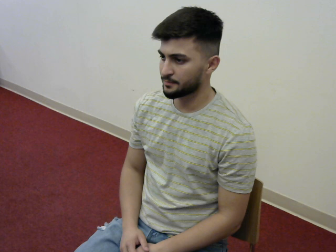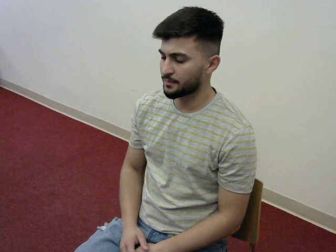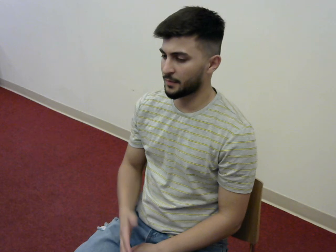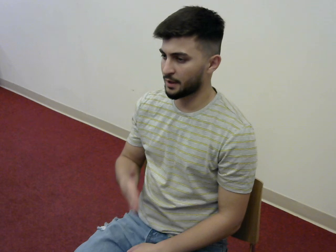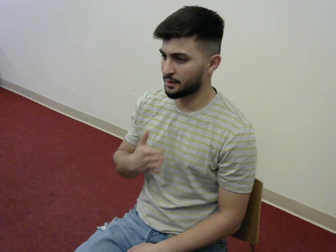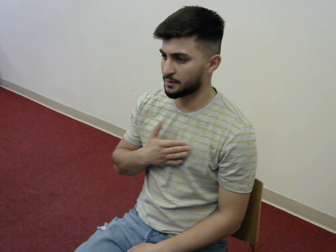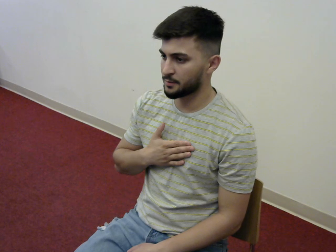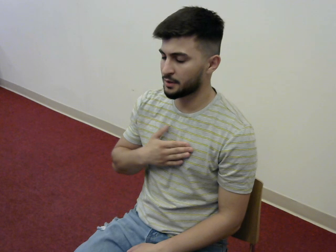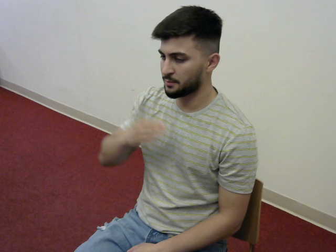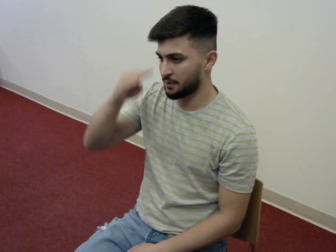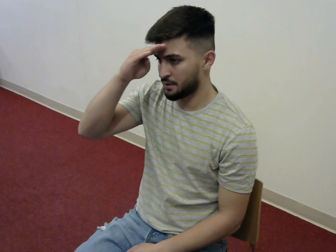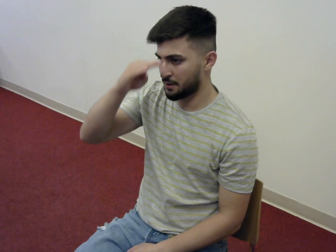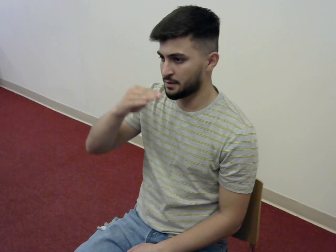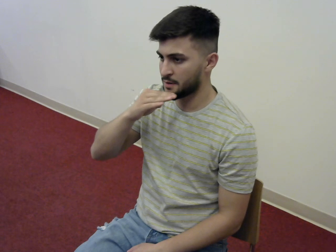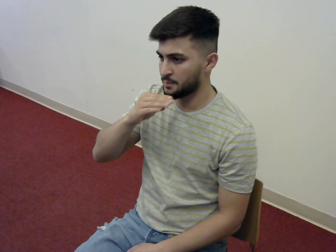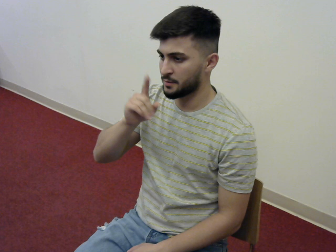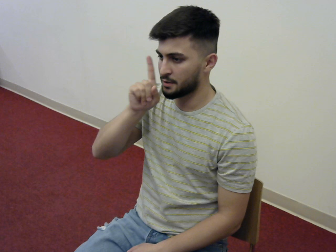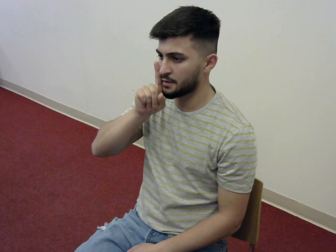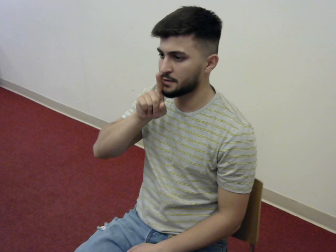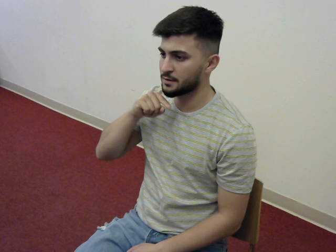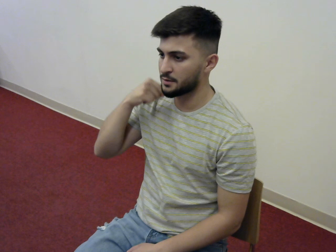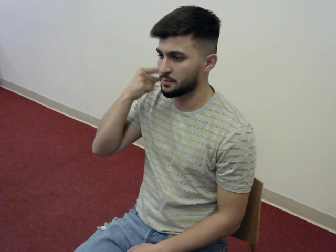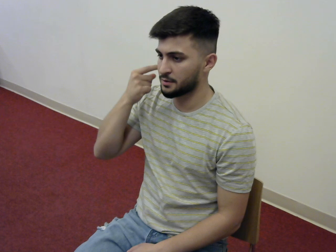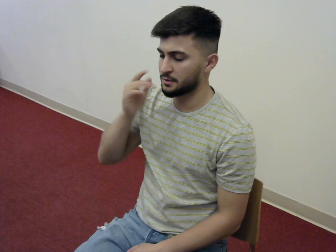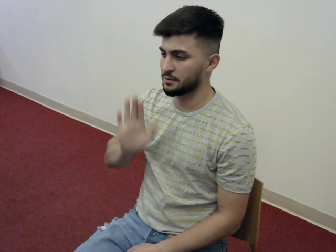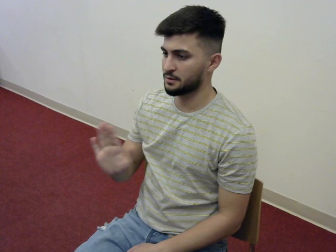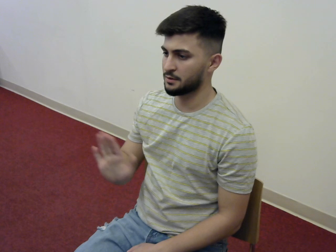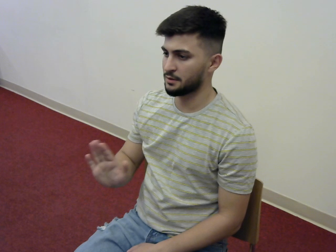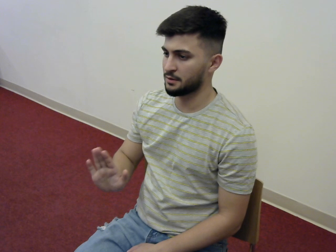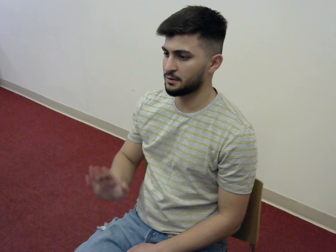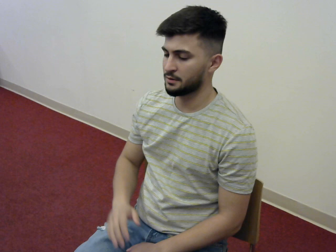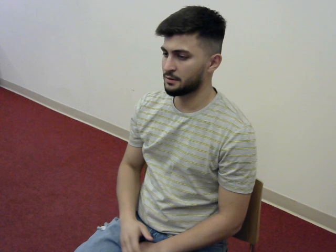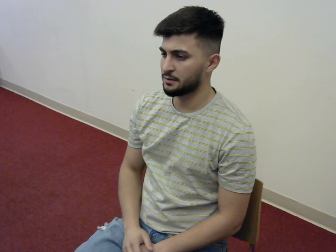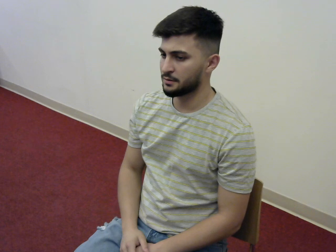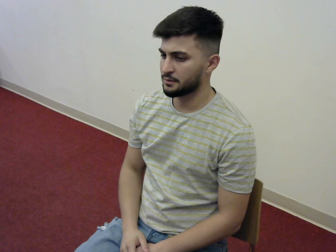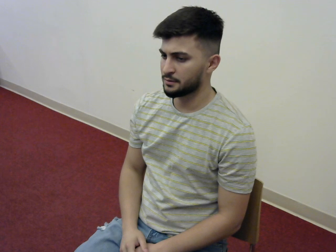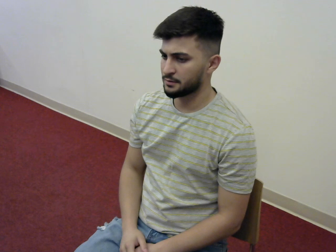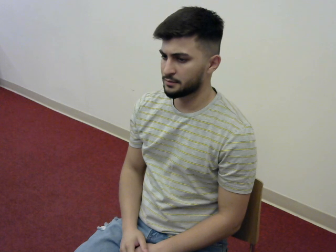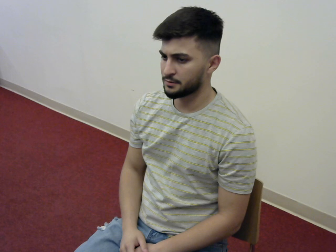Mənim atam azərbaycanlı deyil